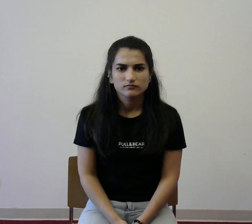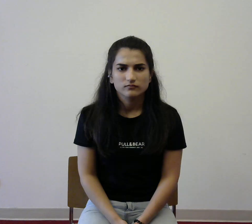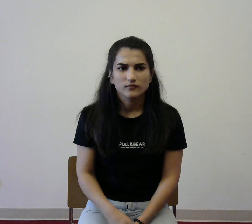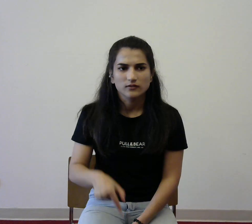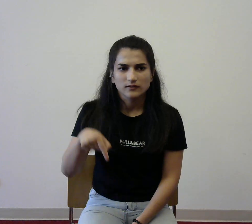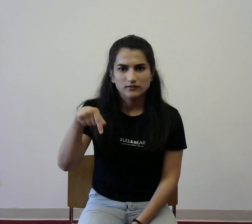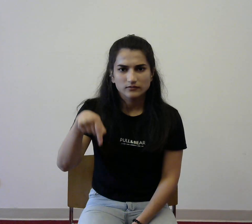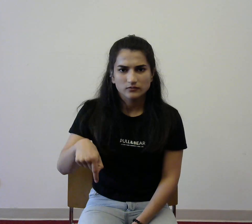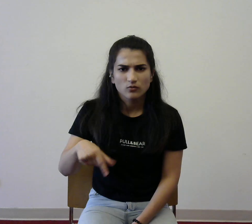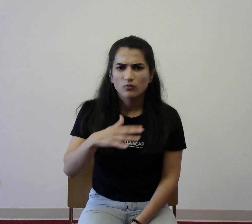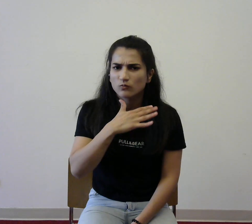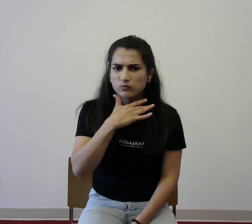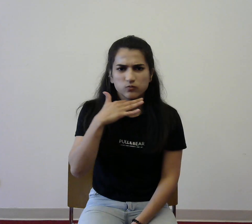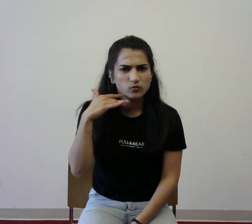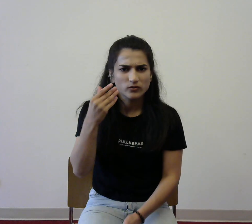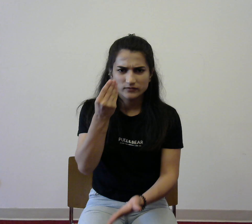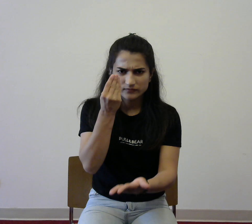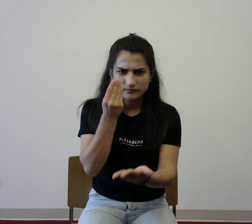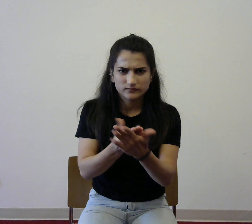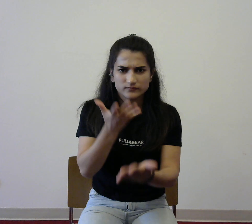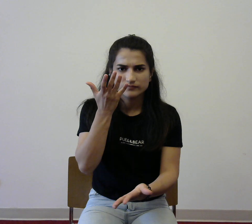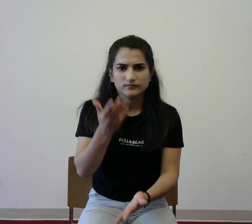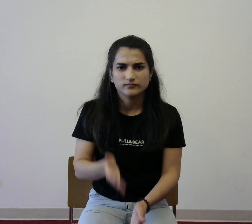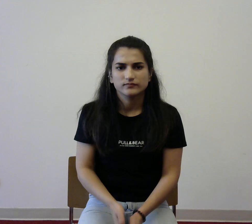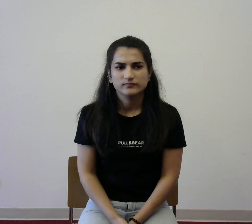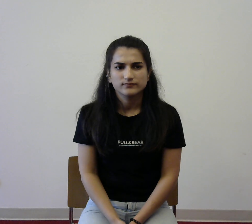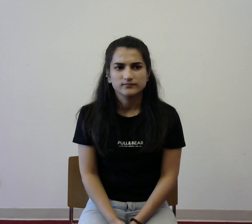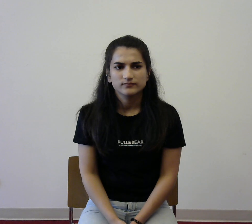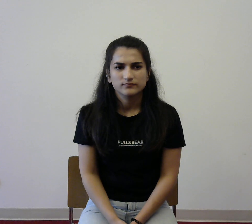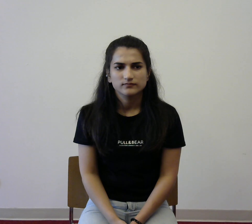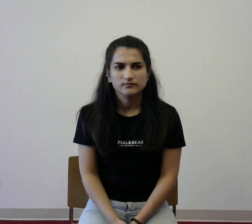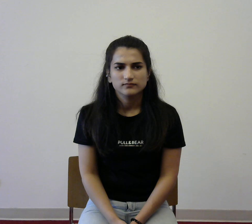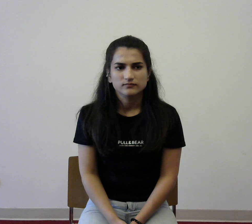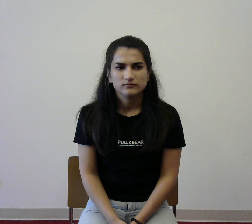Bu çox bahadır